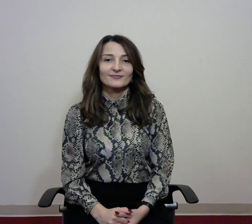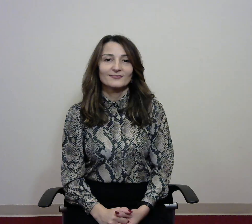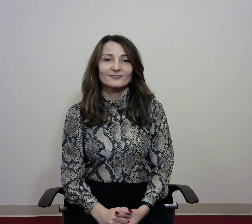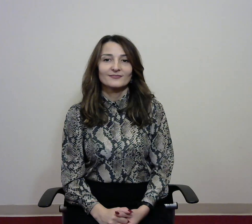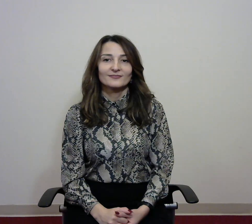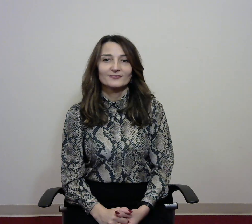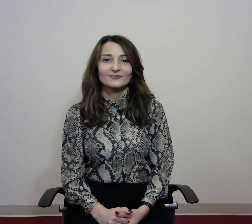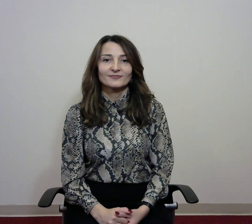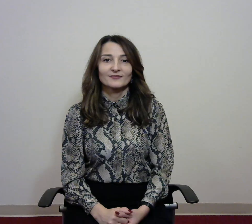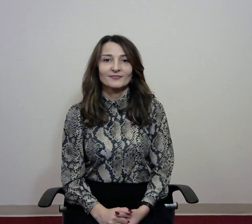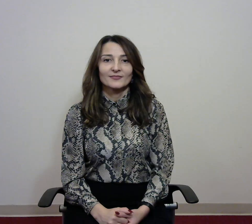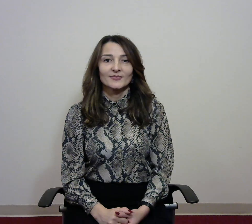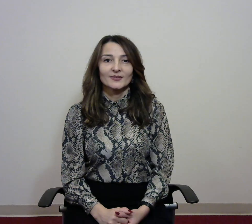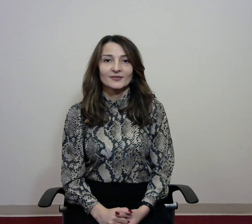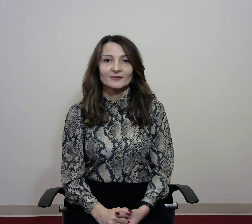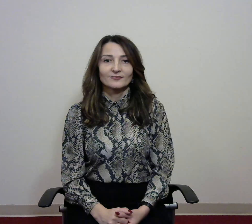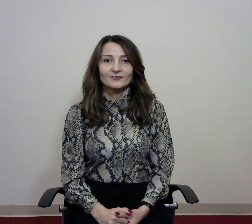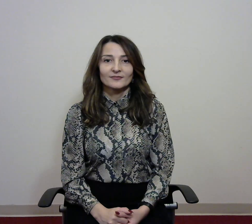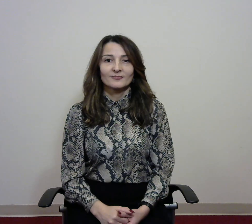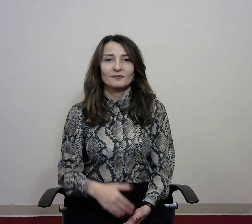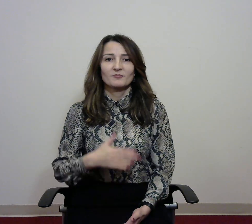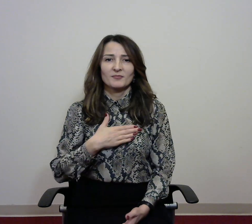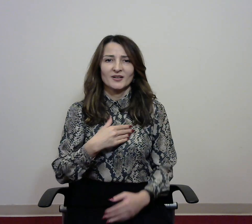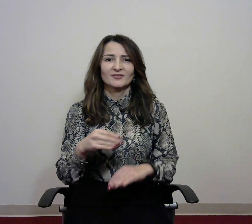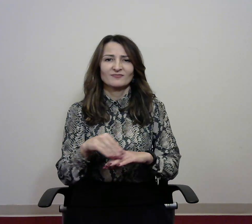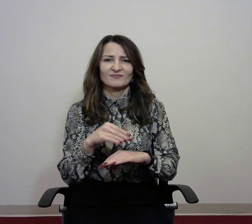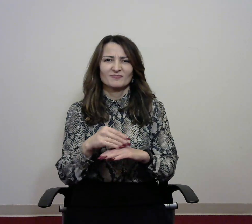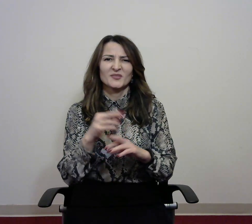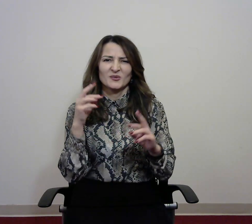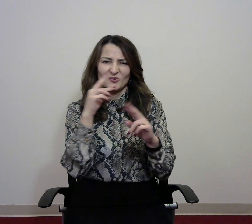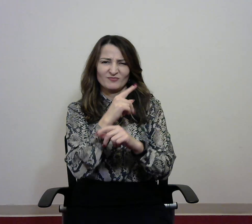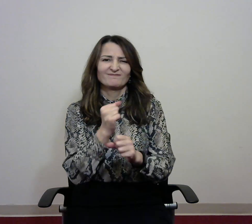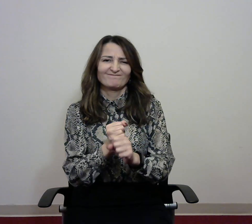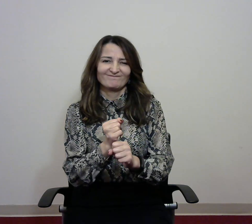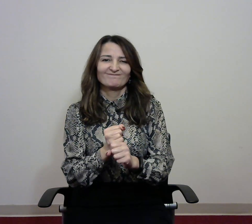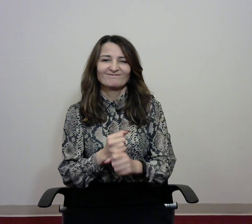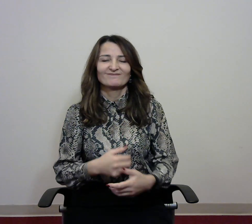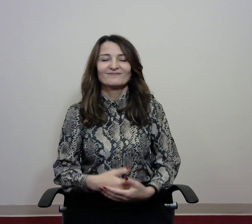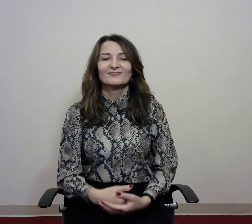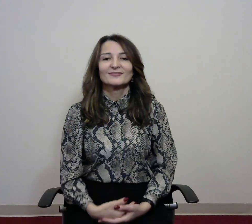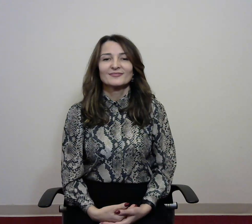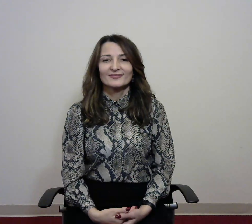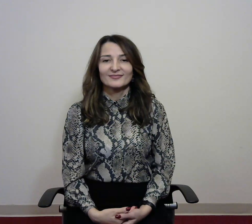Mənim həyat yoldaşım səhv edib